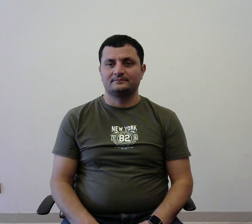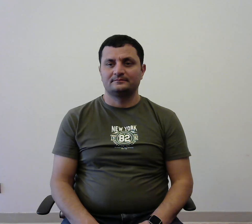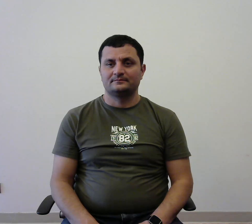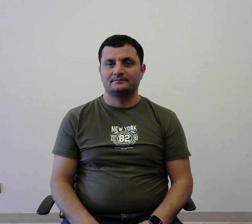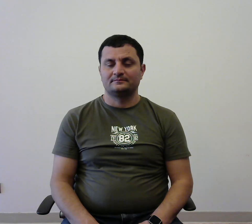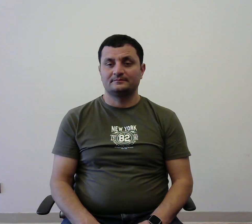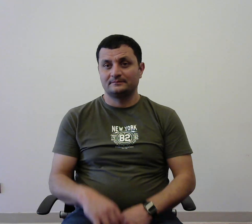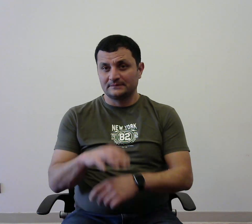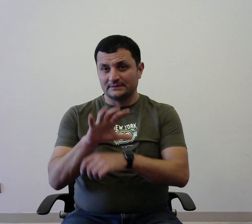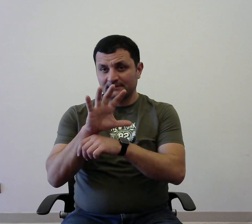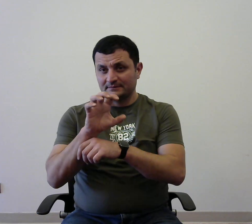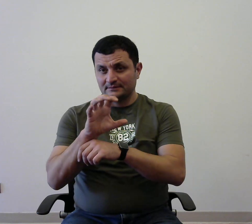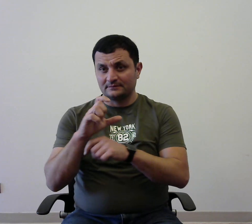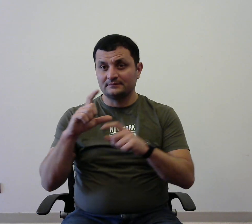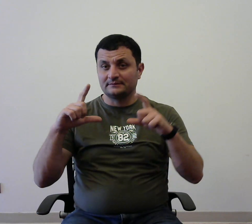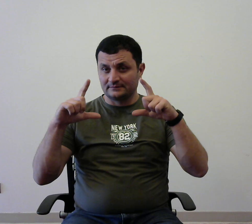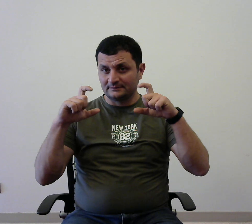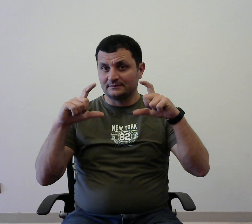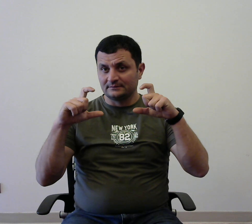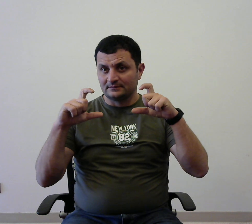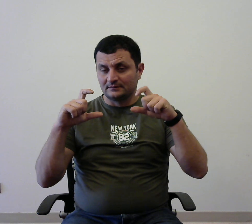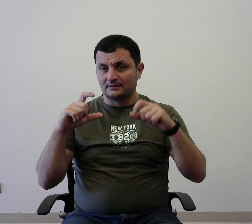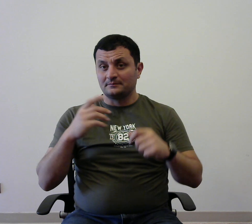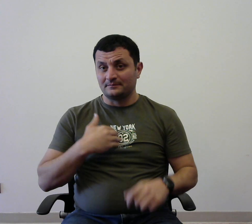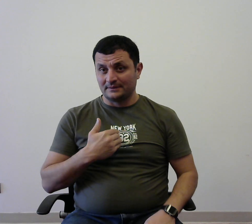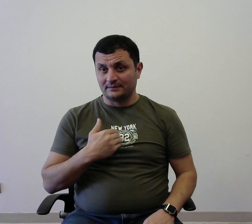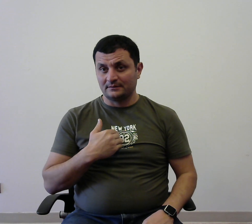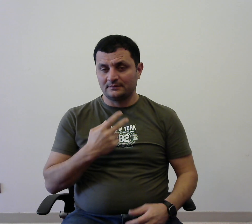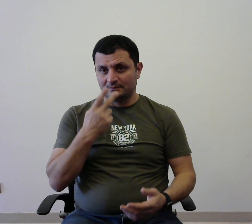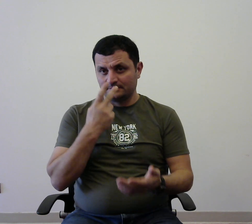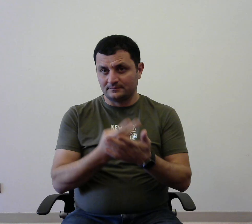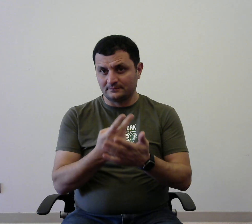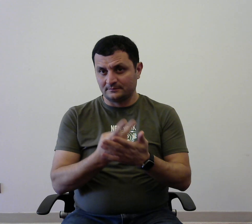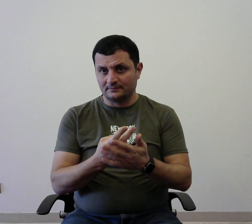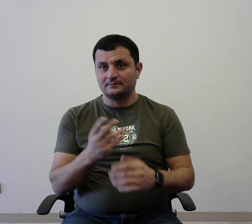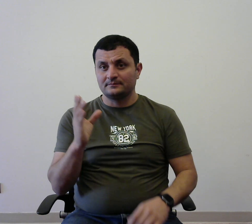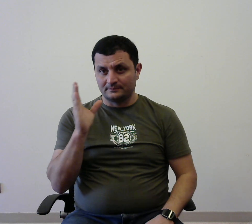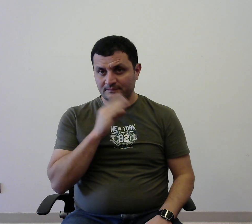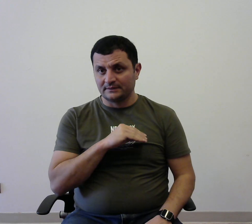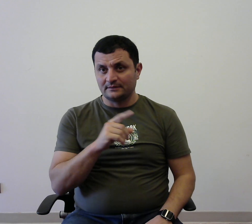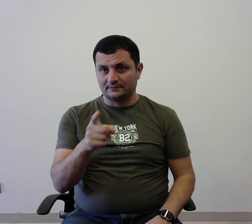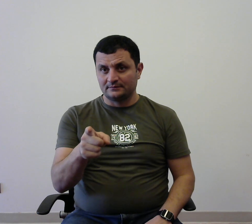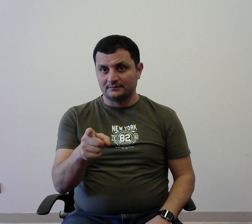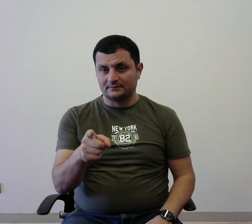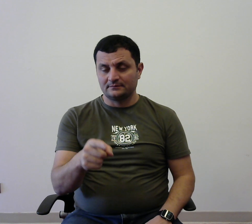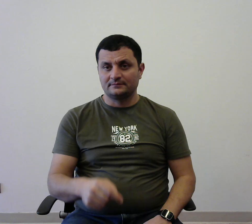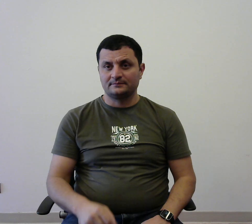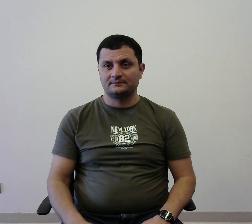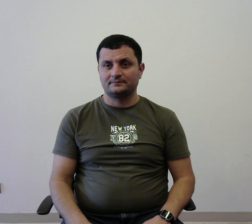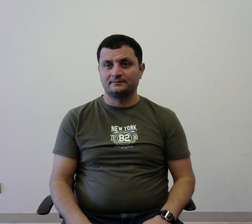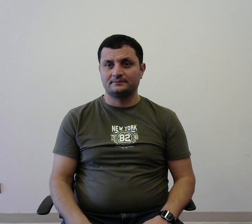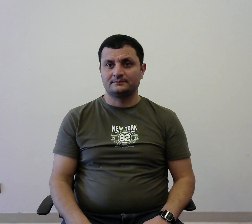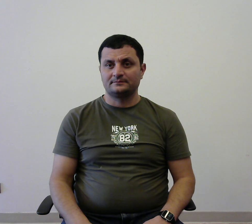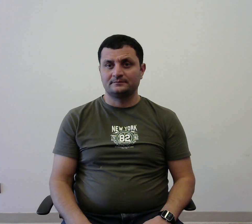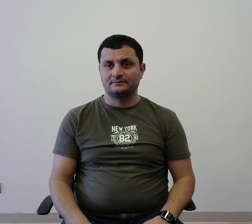Çəkdiyin şəkilləri mənə göstərə bilərsənmi?